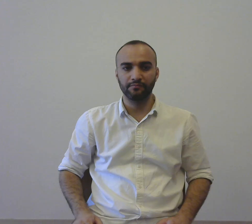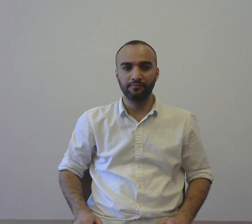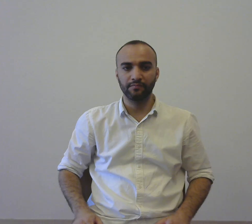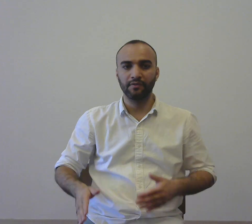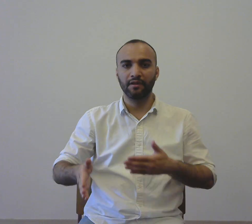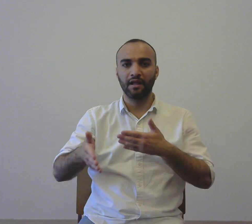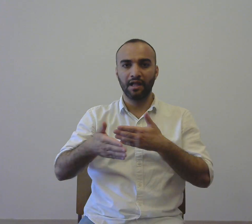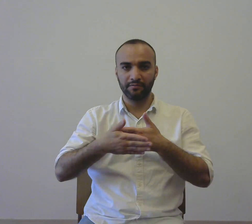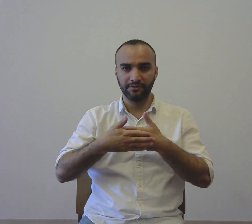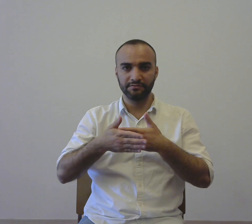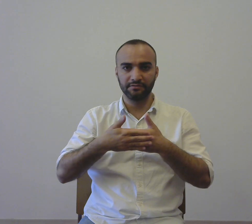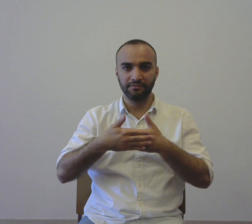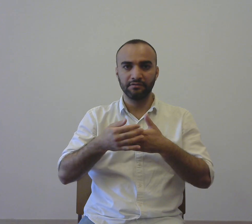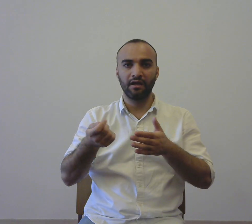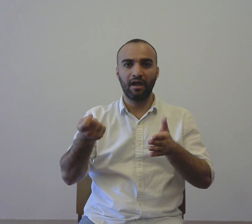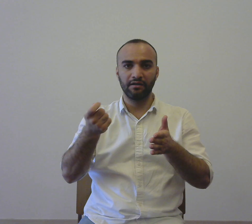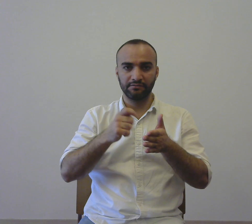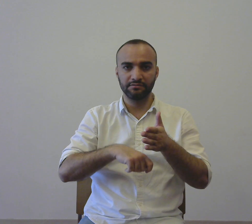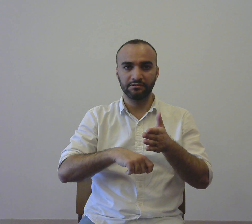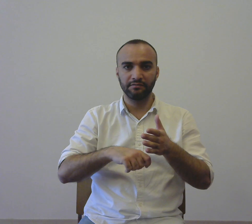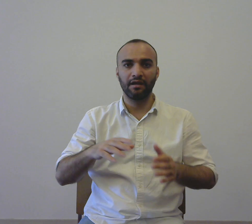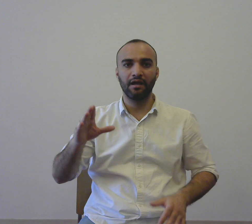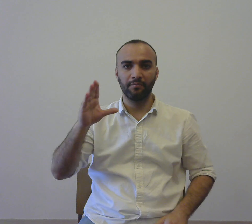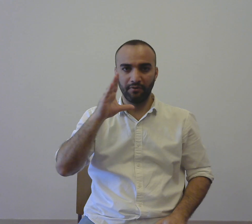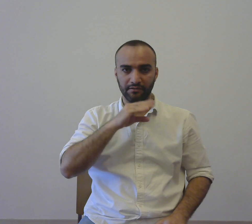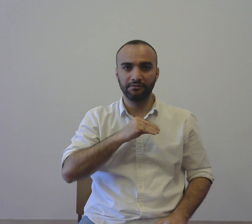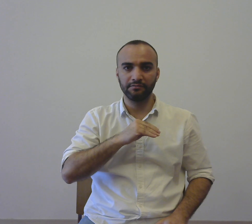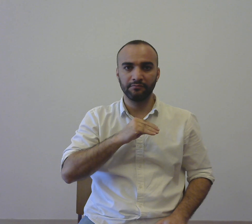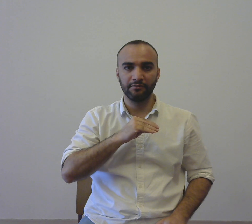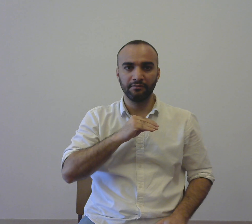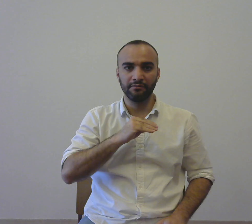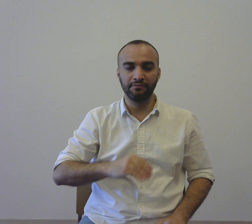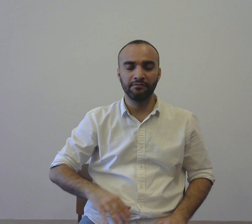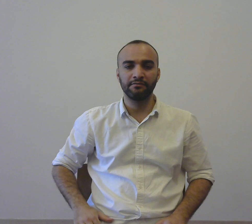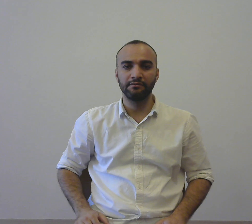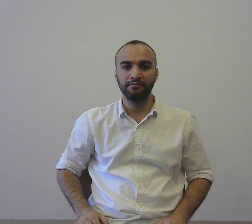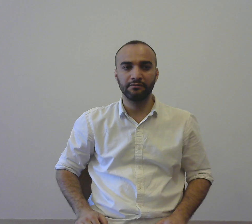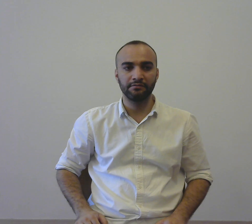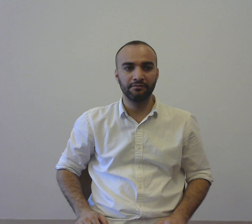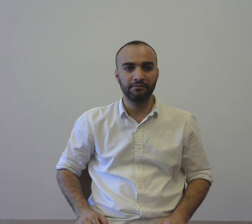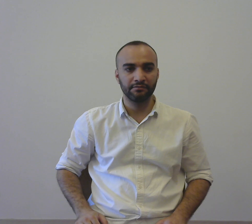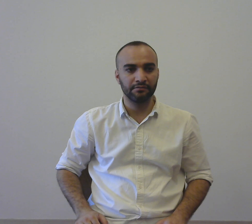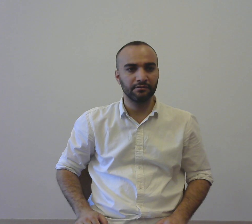Qapını bağlaya bilərsinizmi?